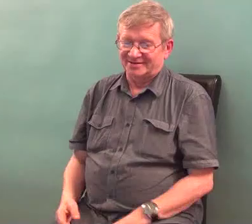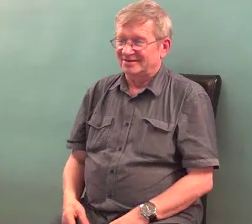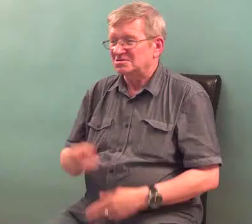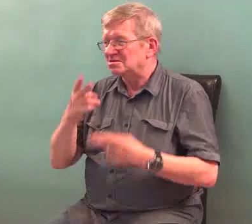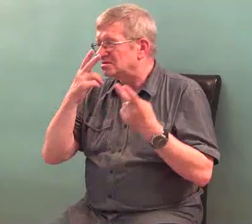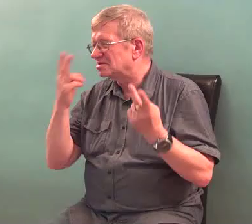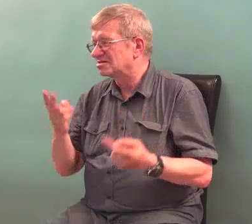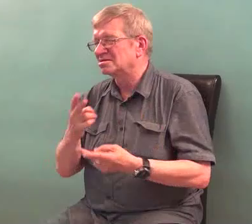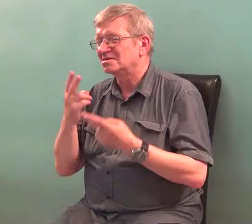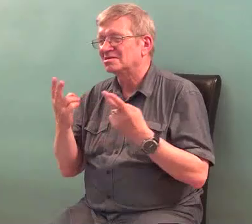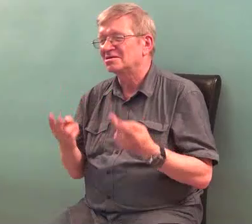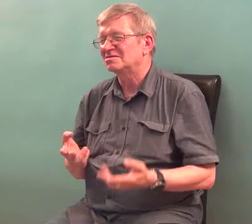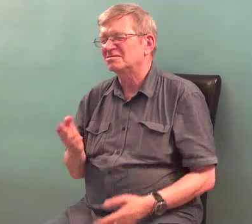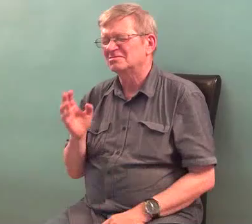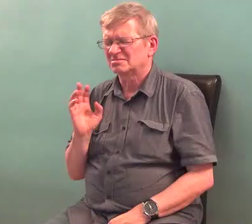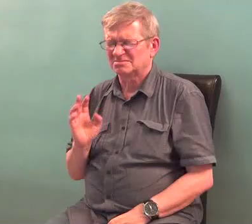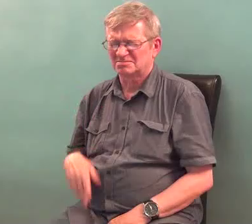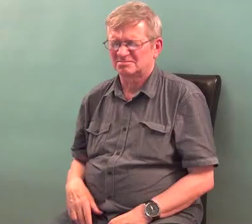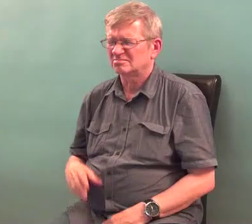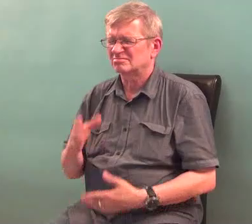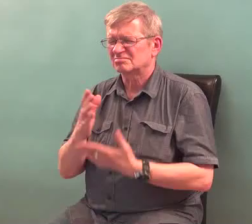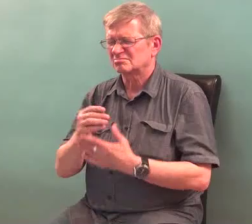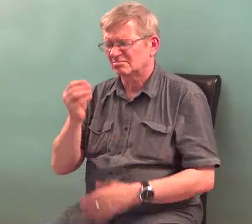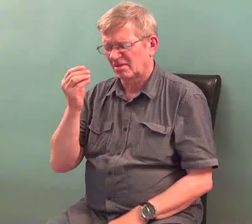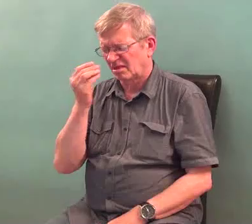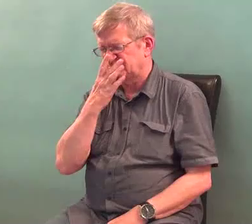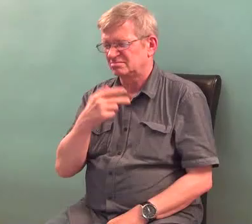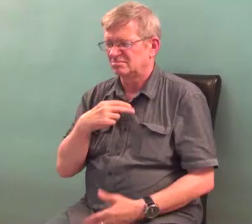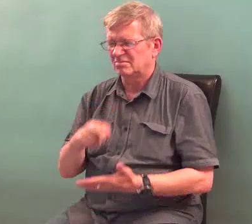Szukałem, ale już mi się znudziło i zrezygnowałem.